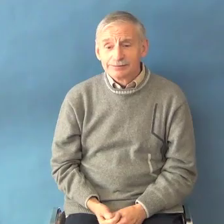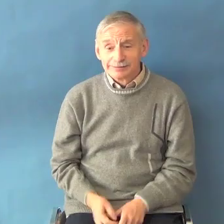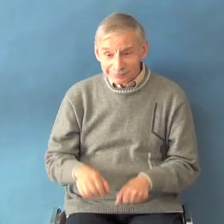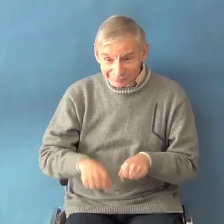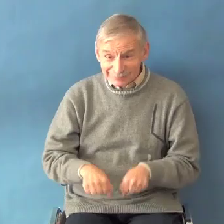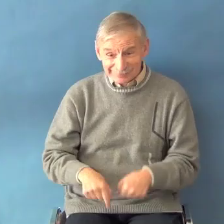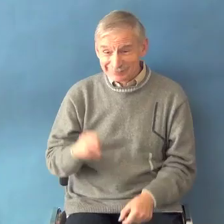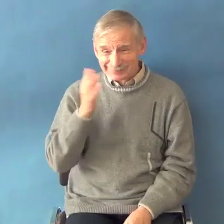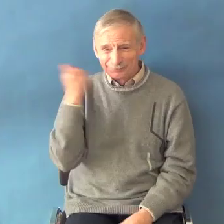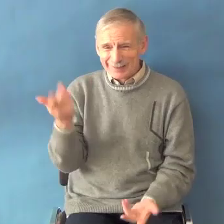Nie ma drezyny.